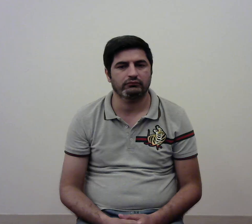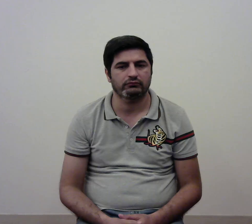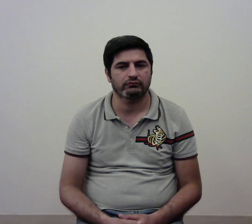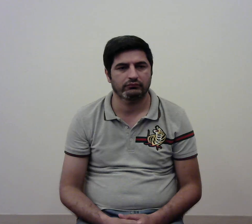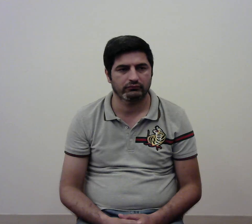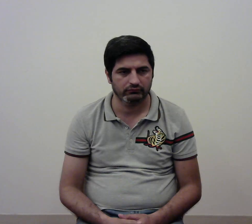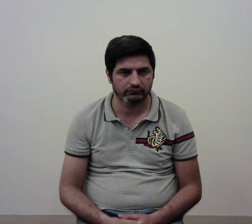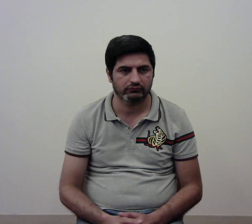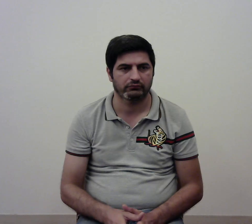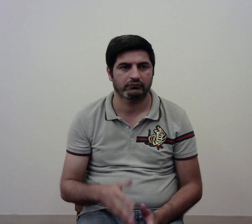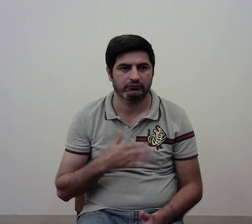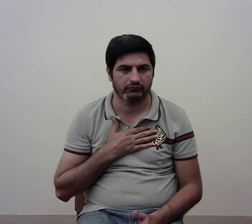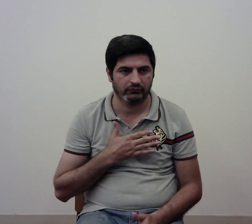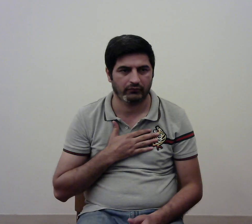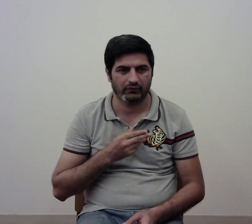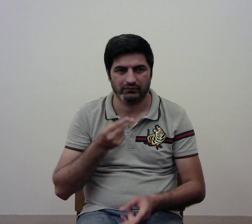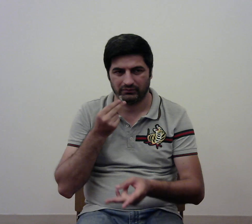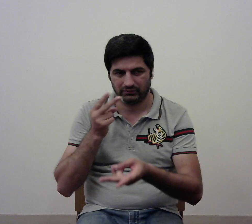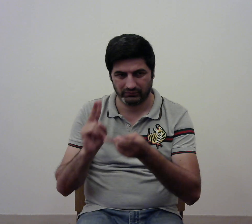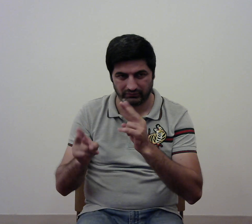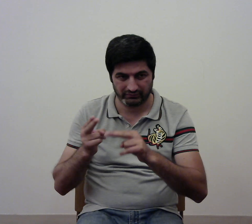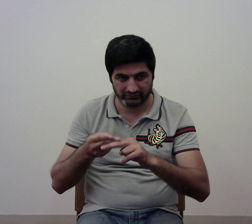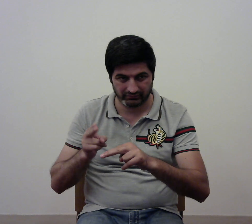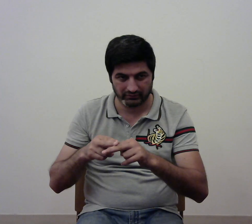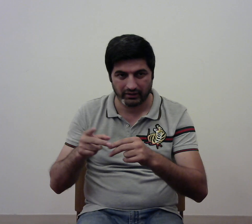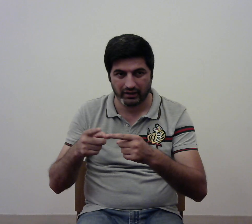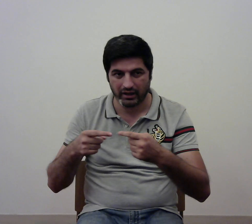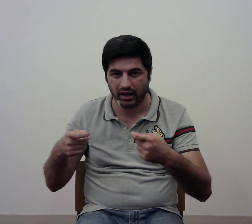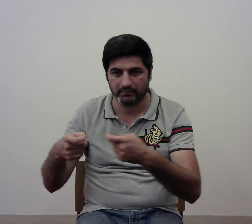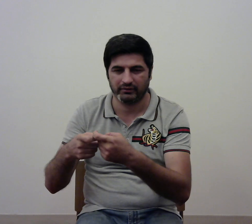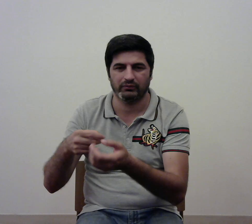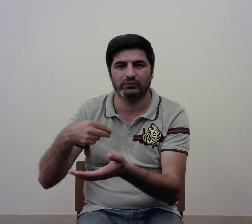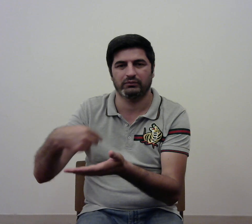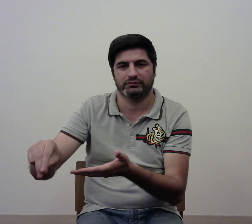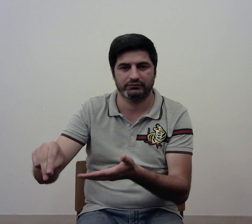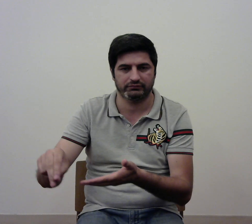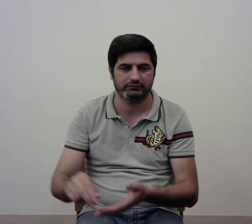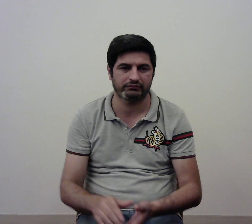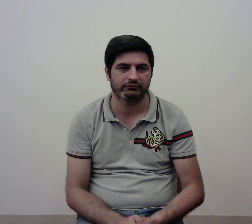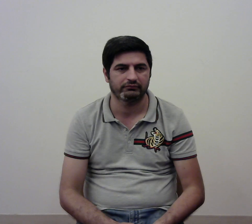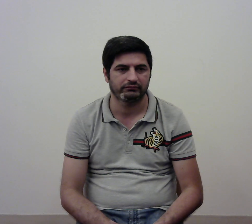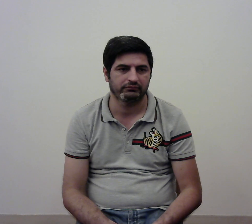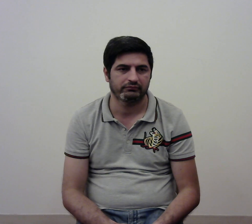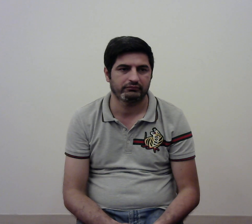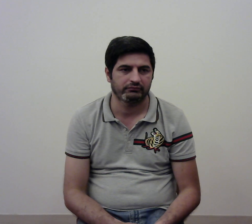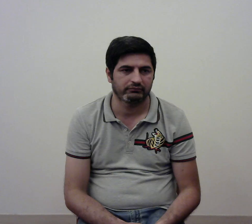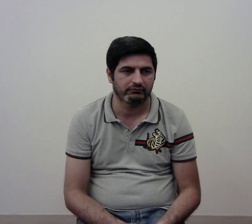Mən mətbəx üçün qab almalıyam